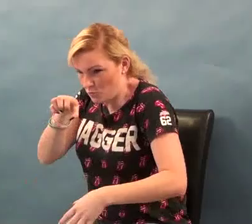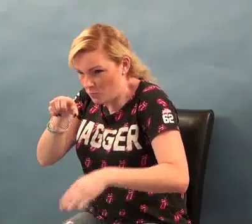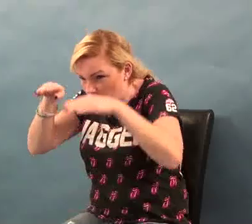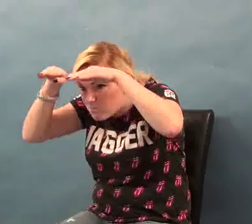Wynurzyła się z wody.